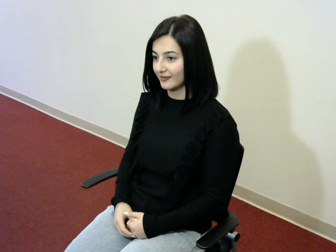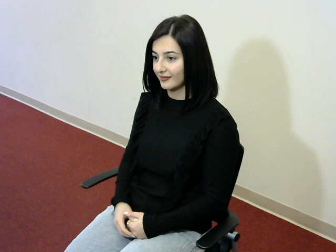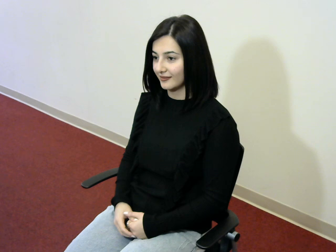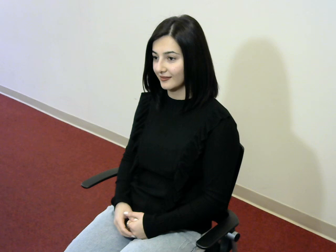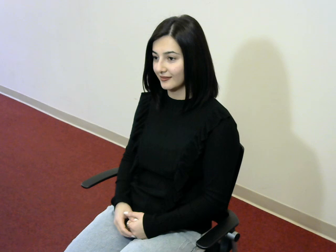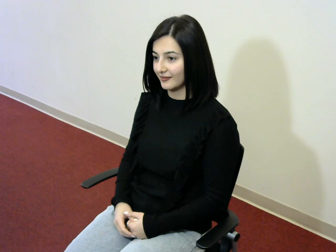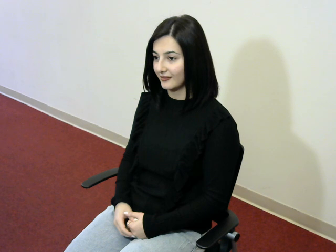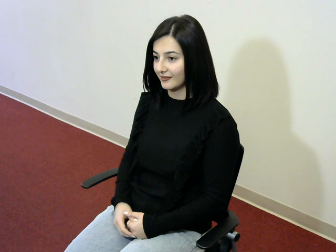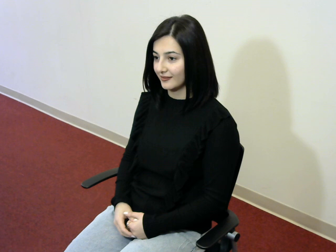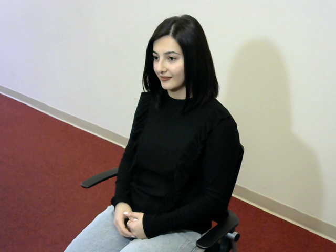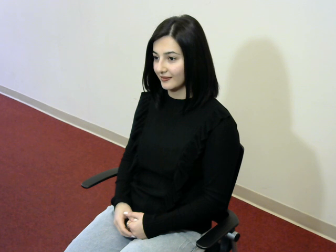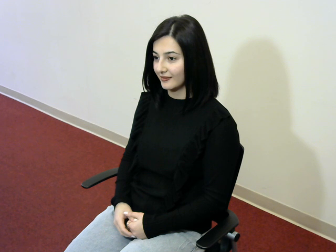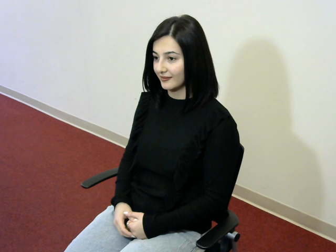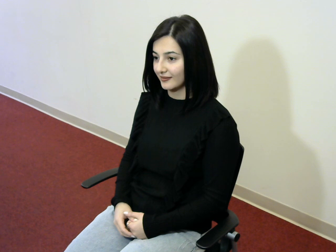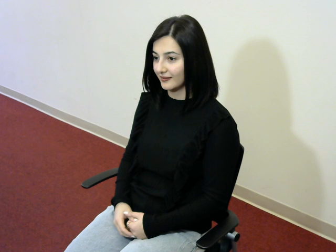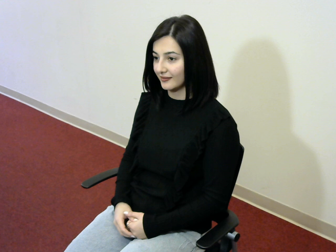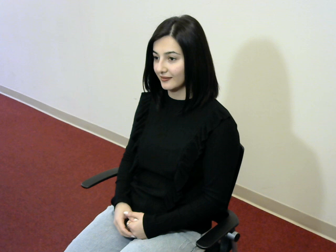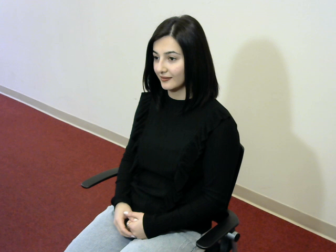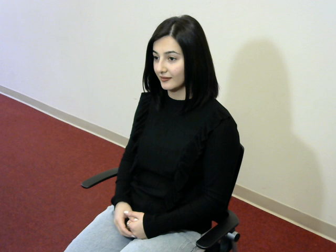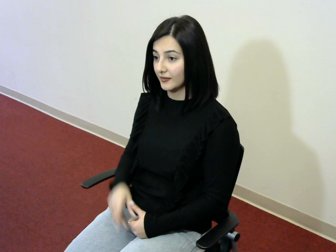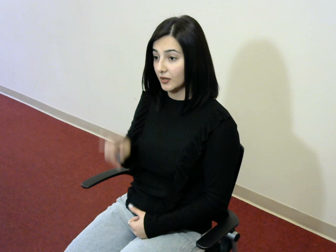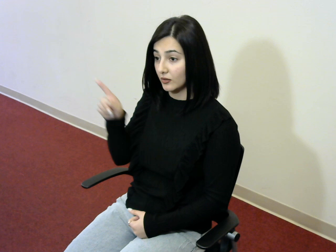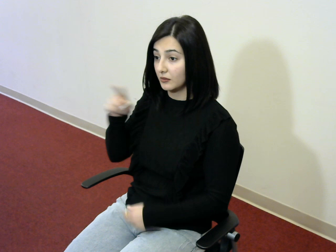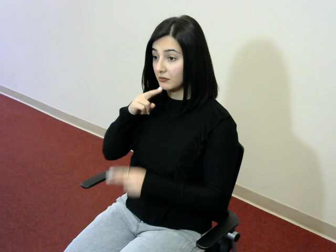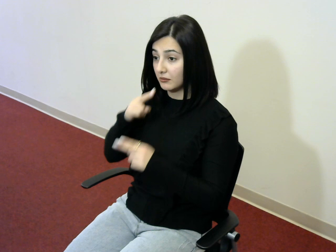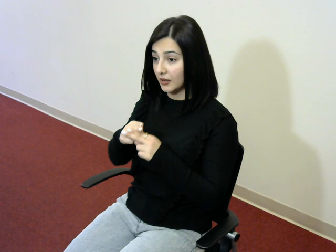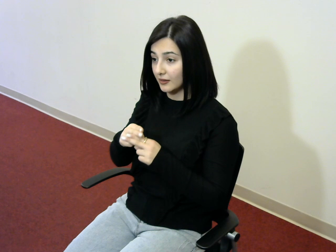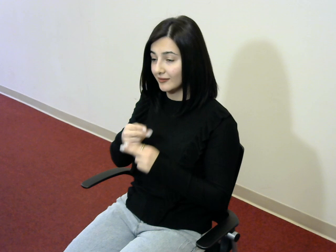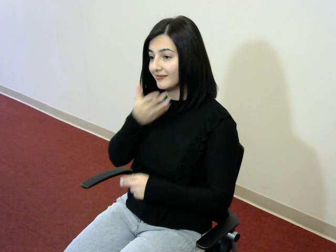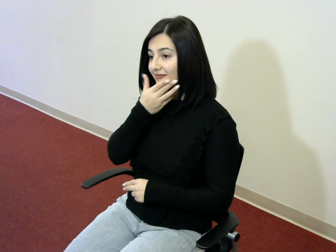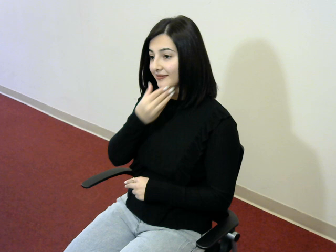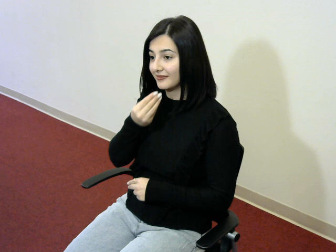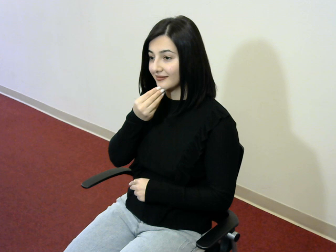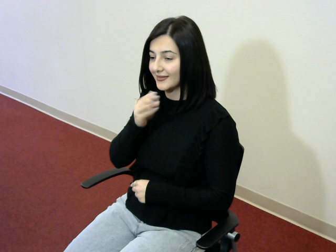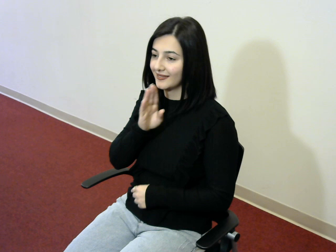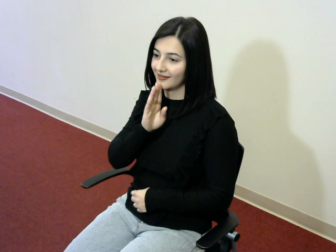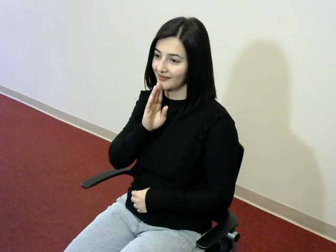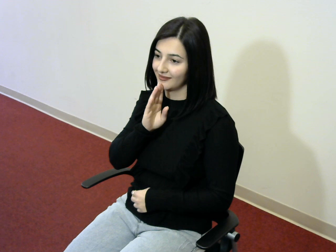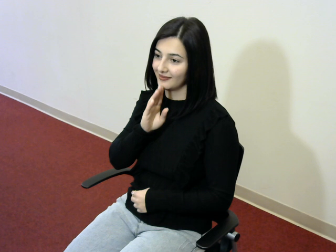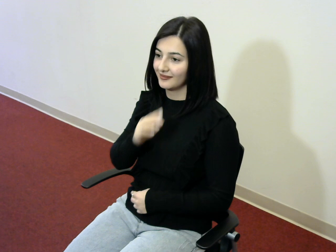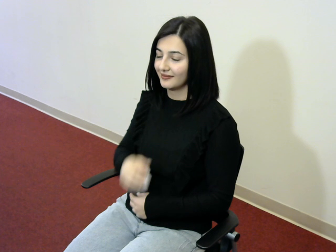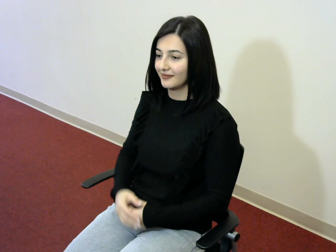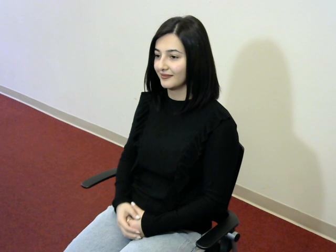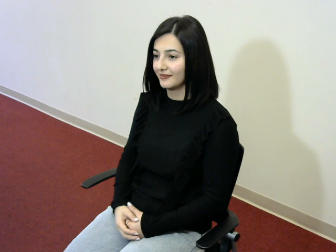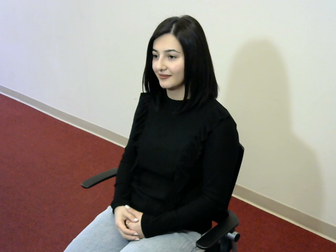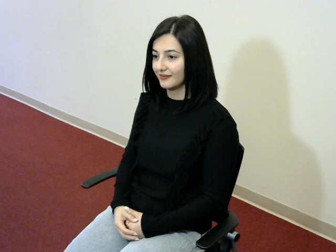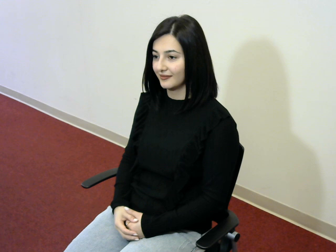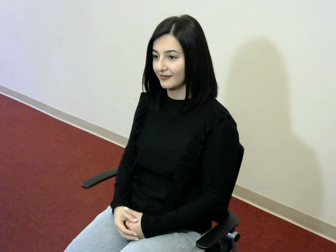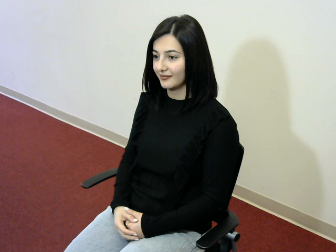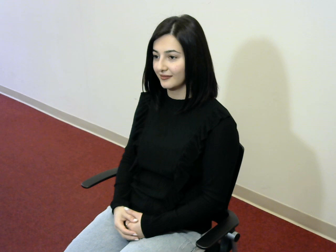Onun bacısı gözəl qızdır